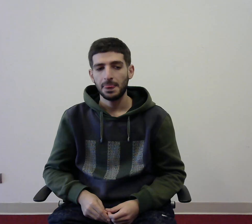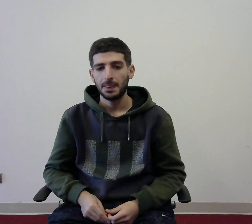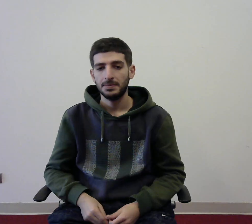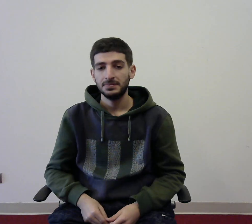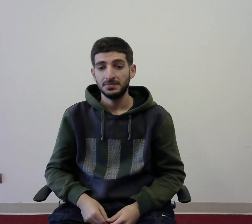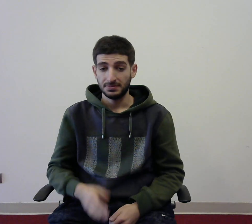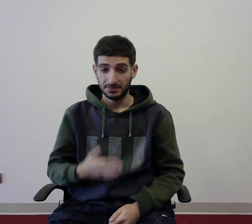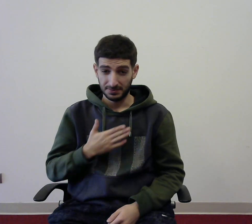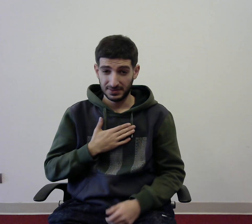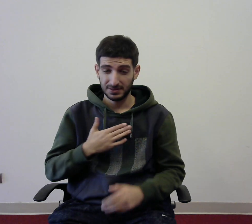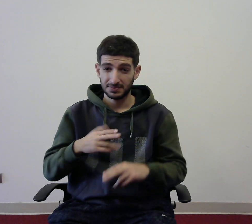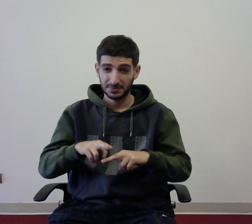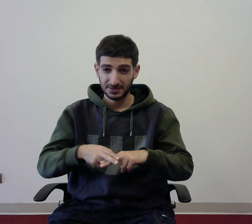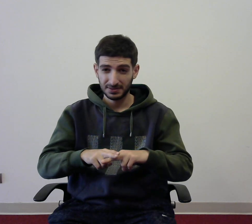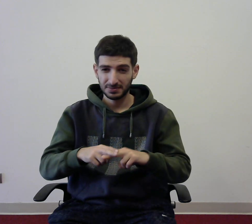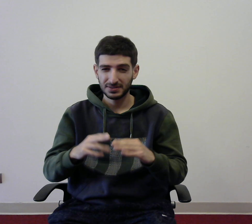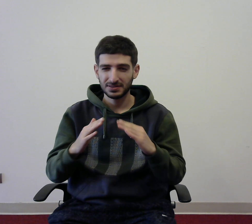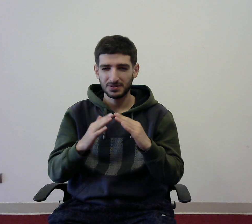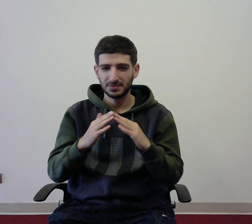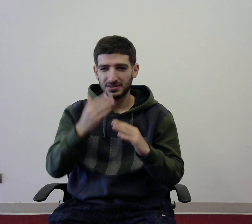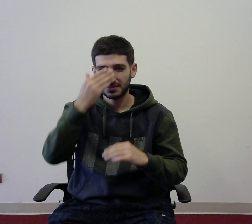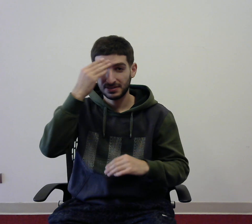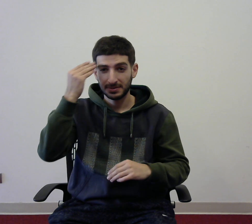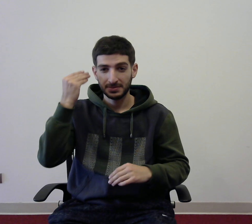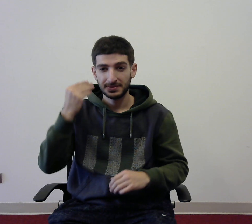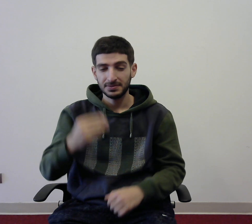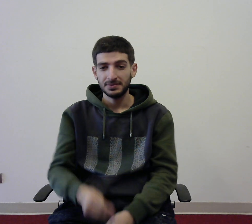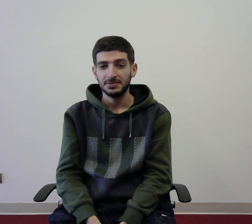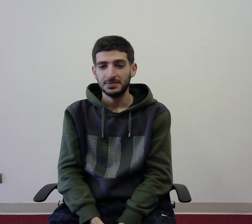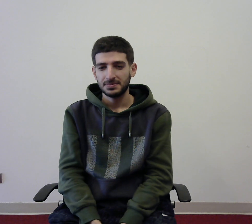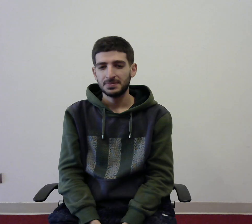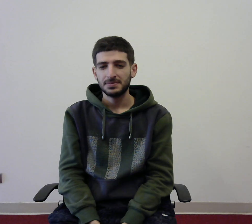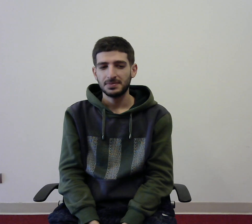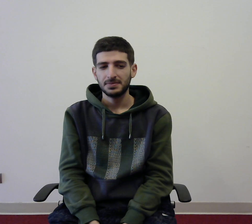Mən şəxsiyyət vəsiqəsini evdə unutmuşam